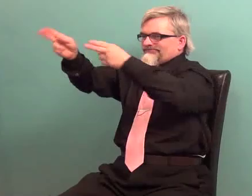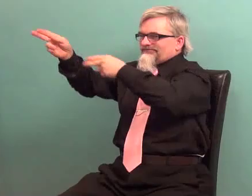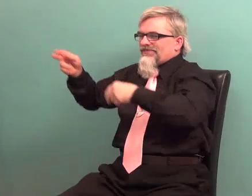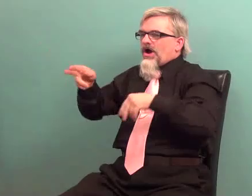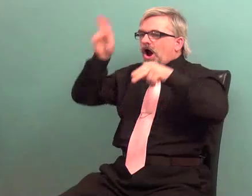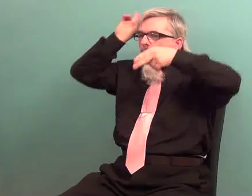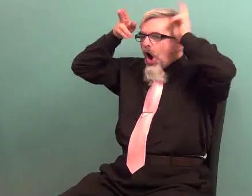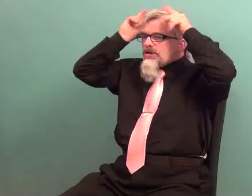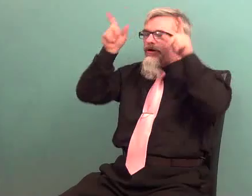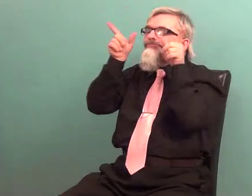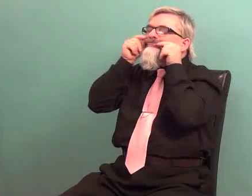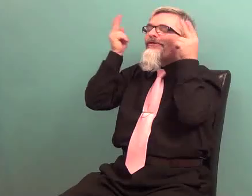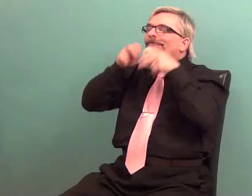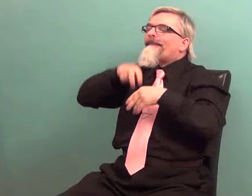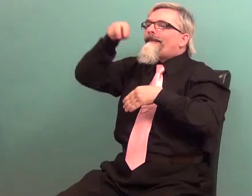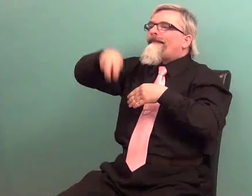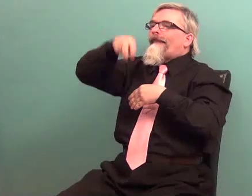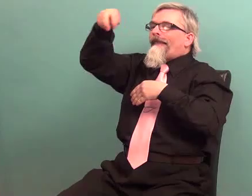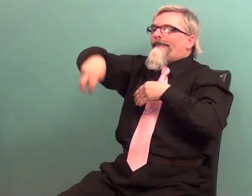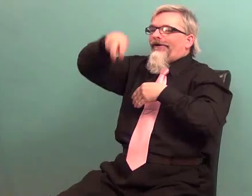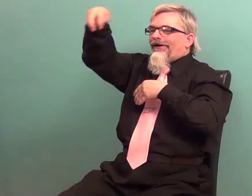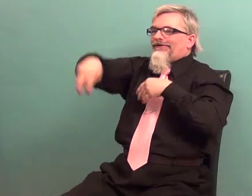Królik skacze z zamkniętymi oczami.